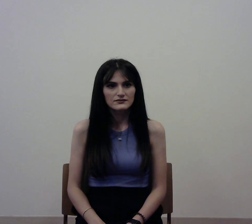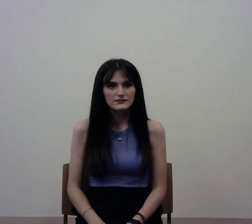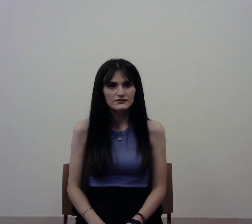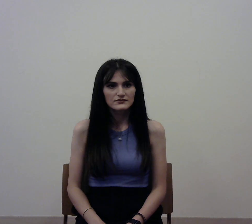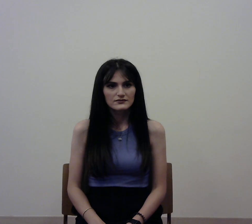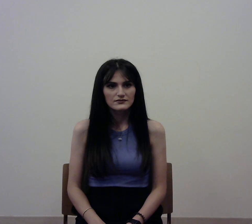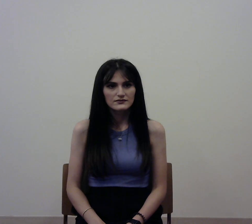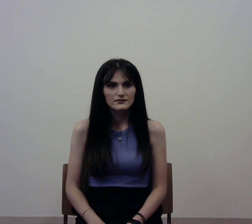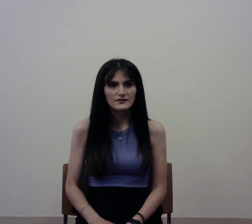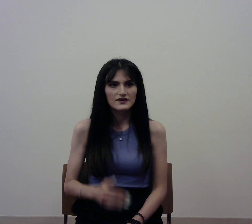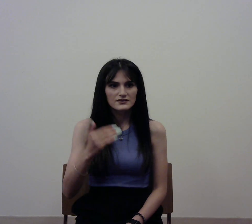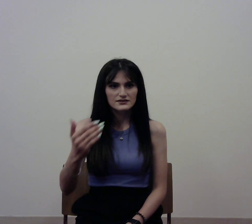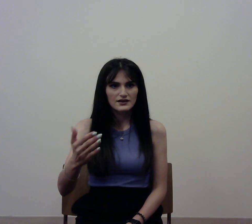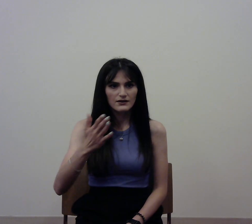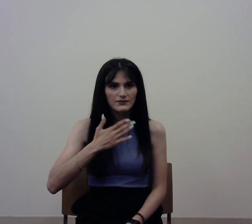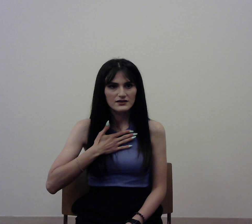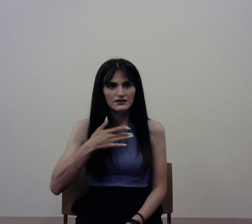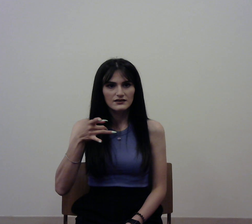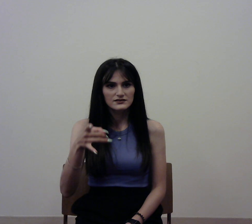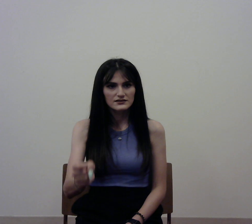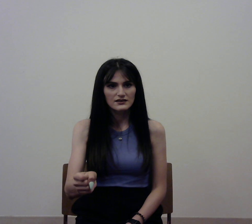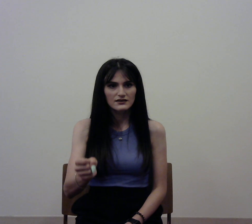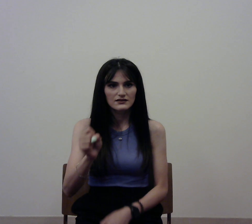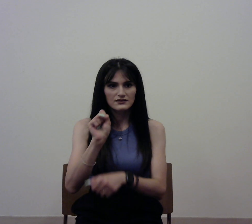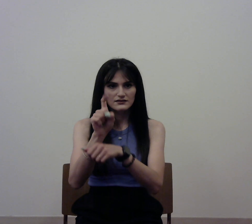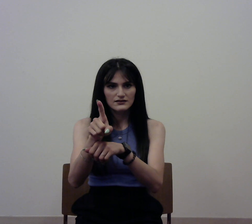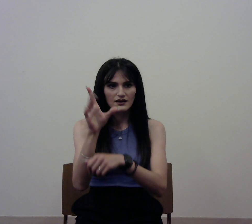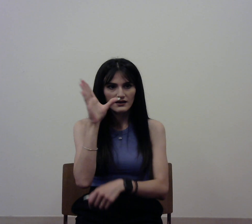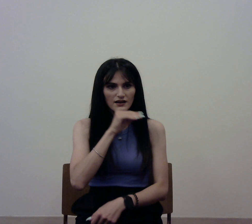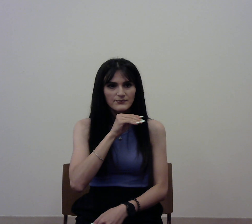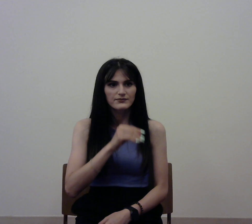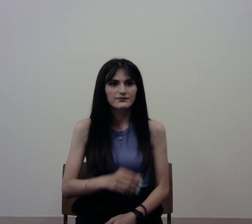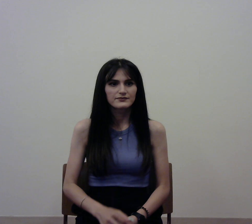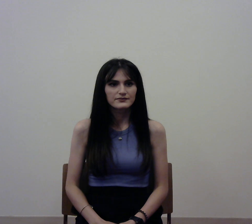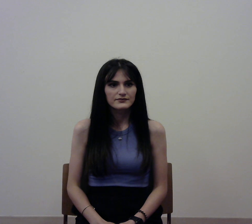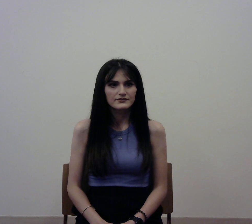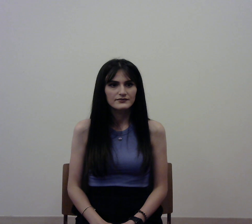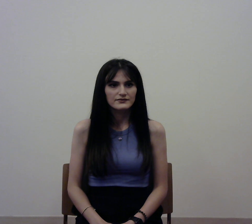Siz mənə taksi sifariş edə bilərsinizmi?